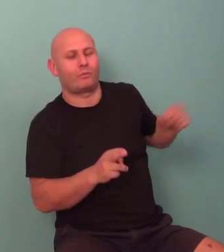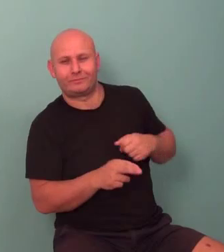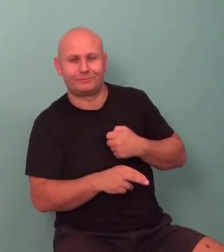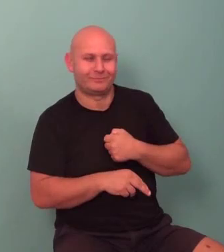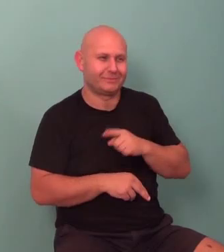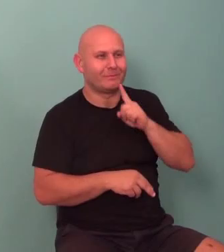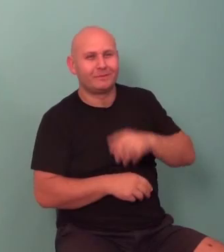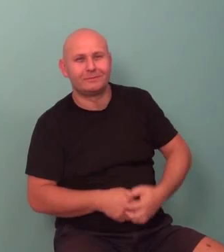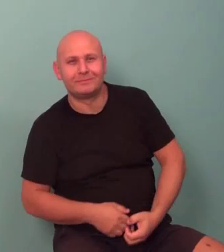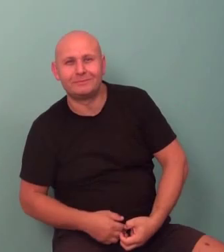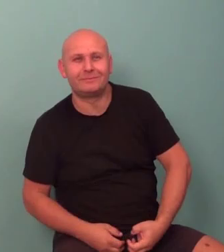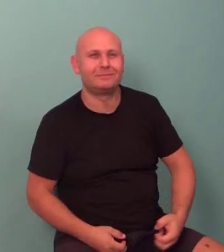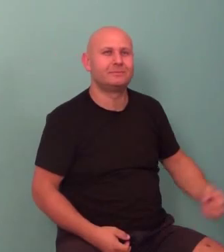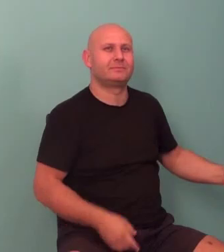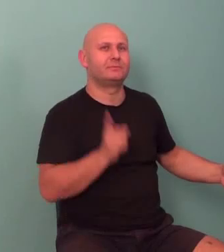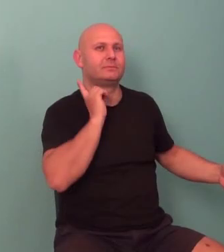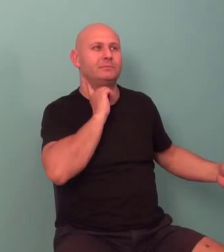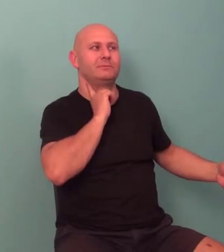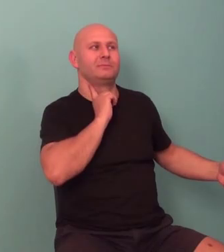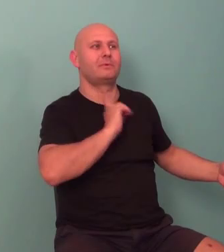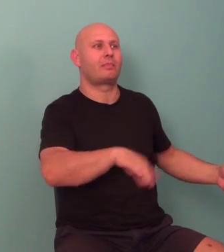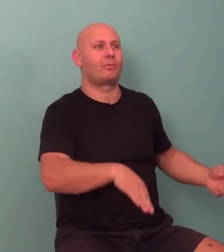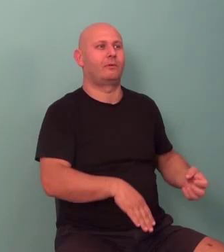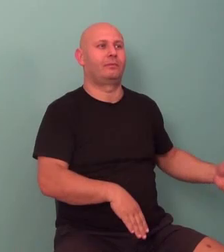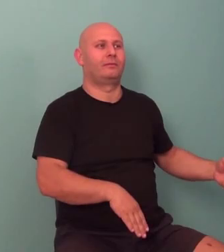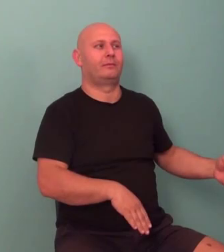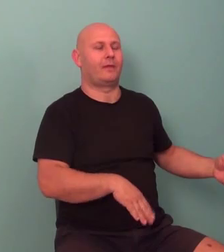Chłopiec trzyma kamień w dłoni, bierze zamach i dotyka ręką policjanta "na dole".